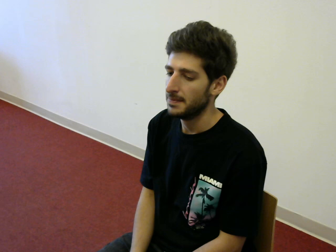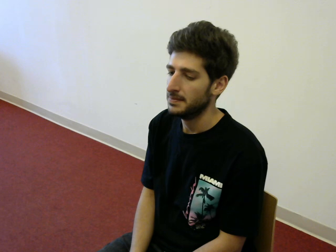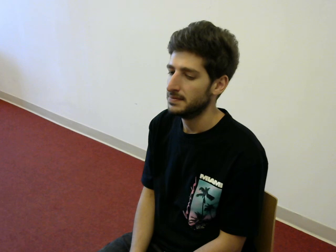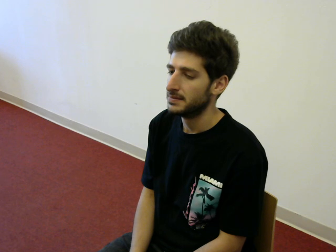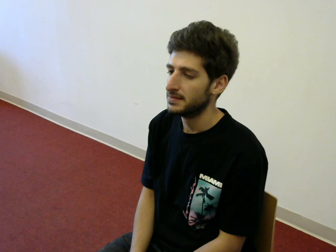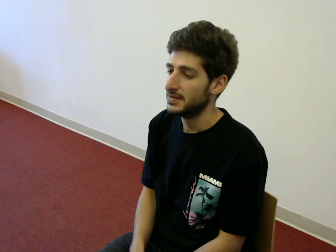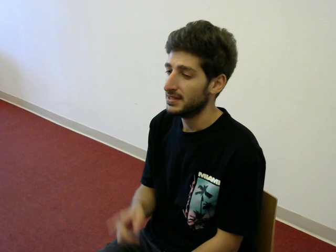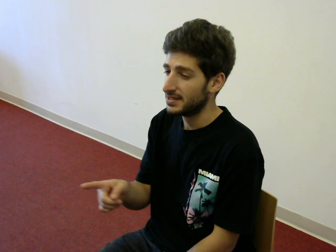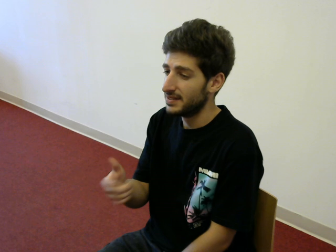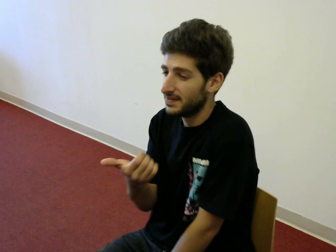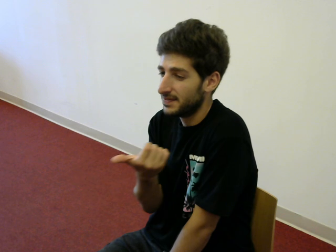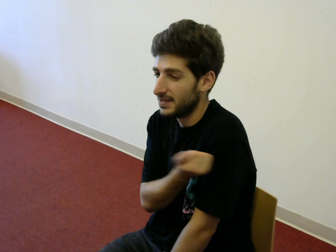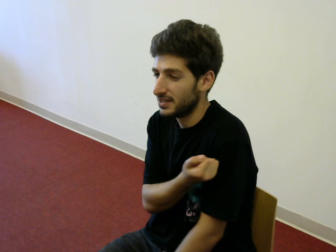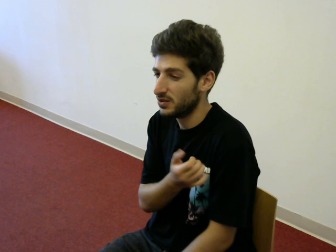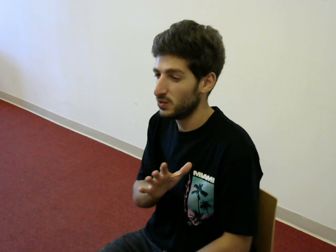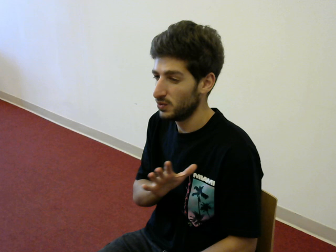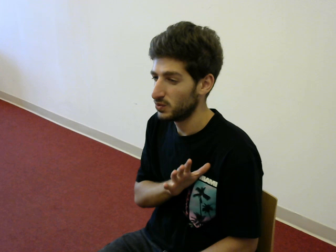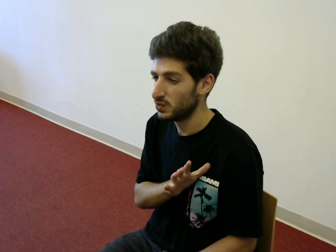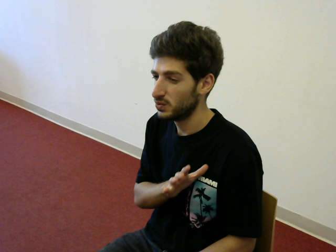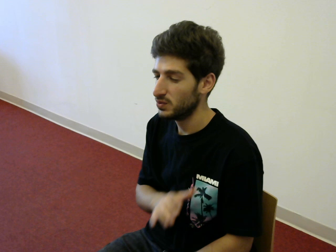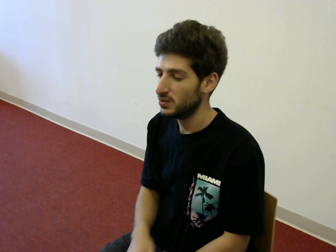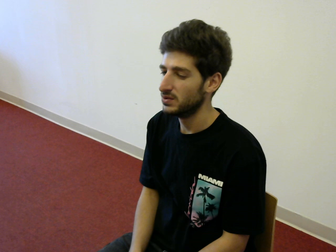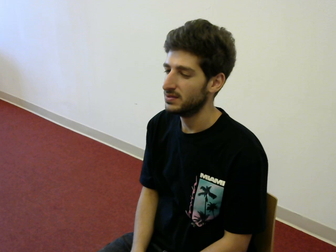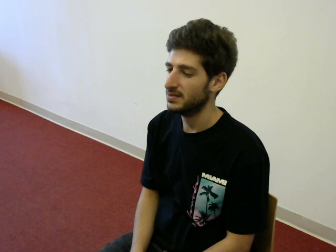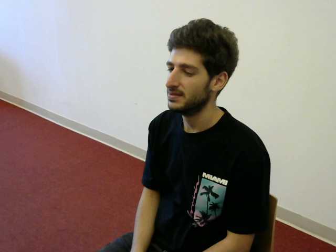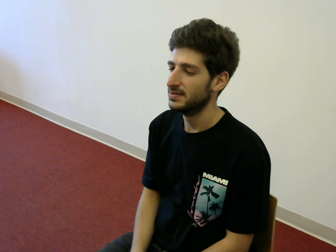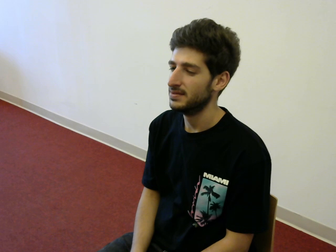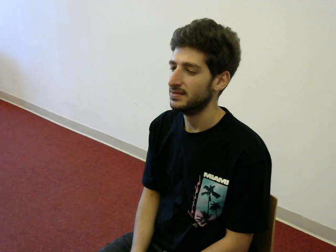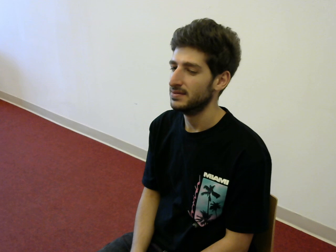Siz vaksin vurdurmusuzmu?